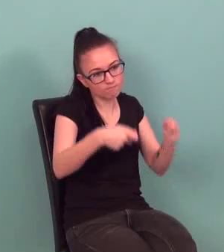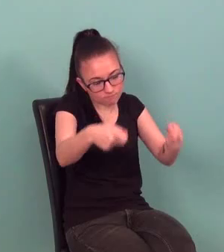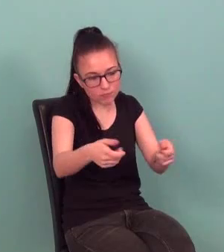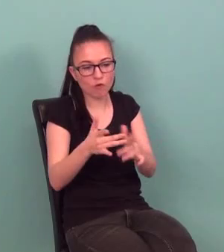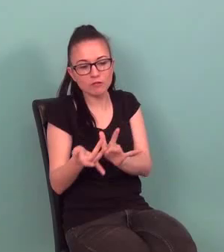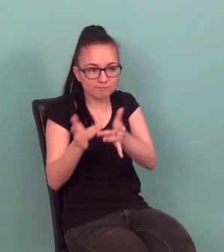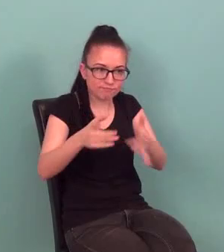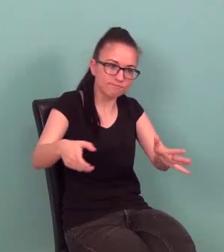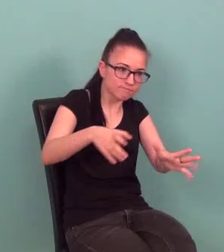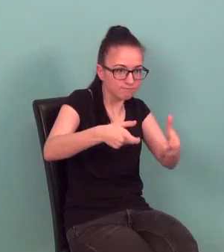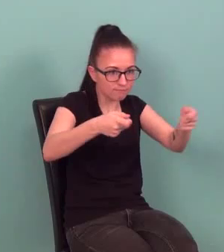Stawiają rower do pionu.